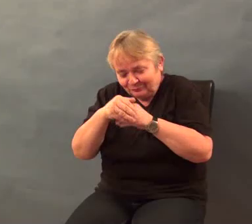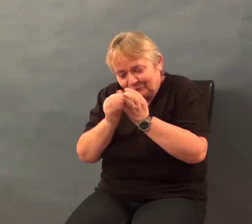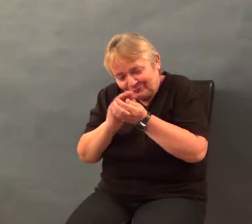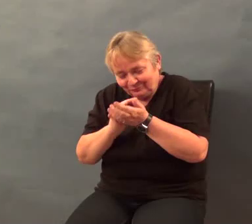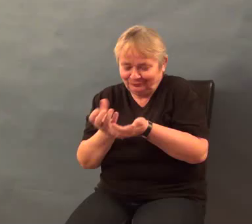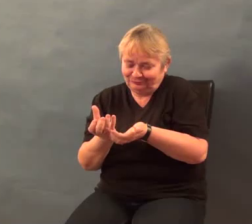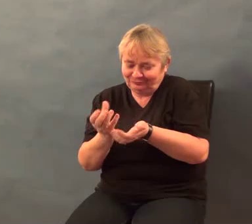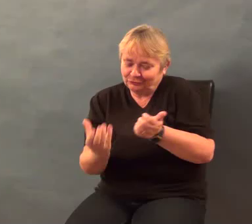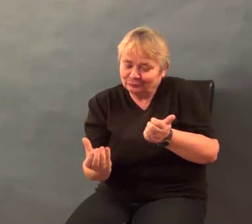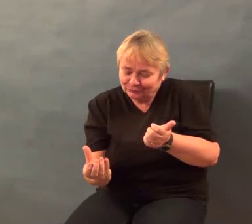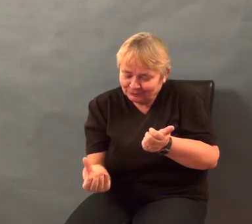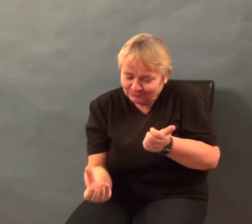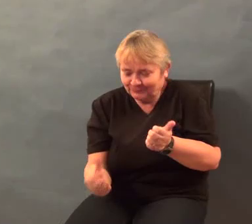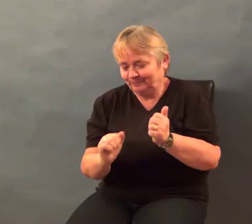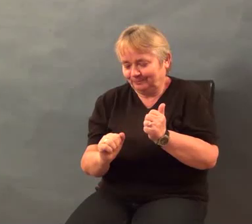Odkłada gruszkę.